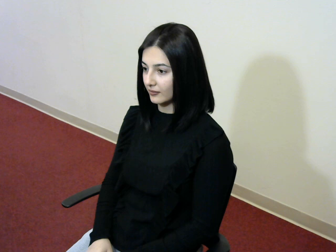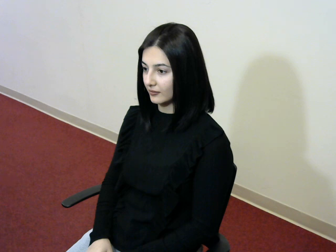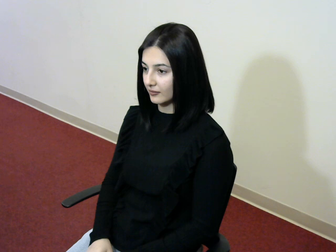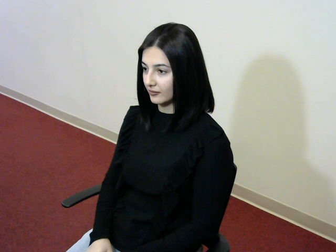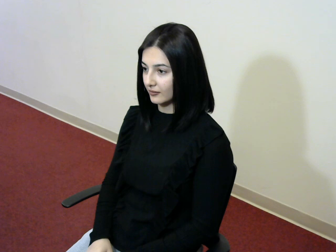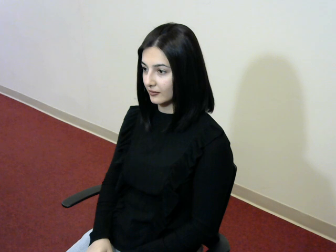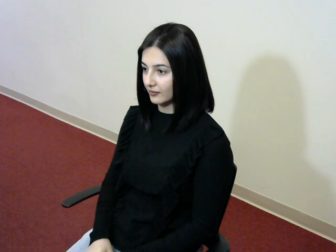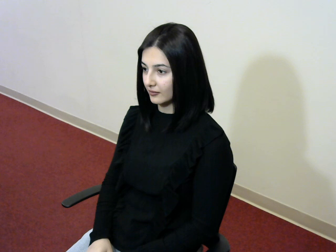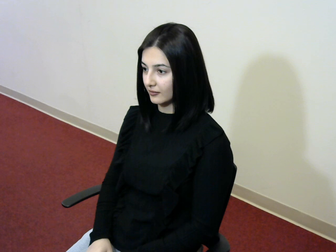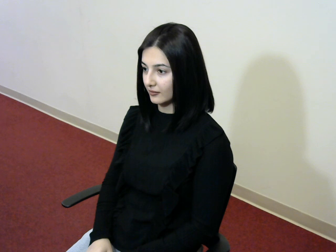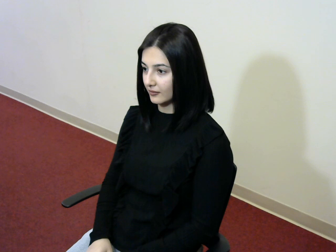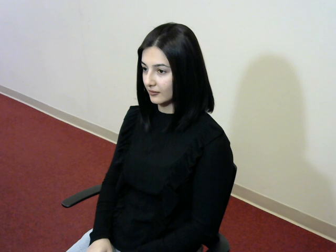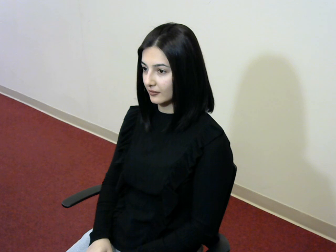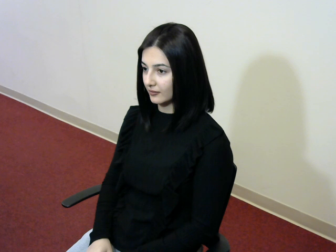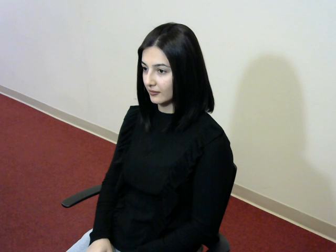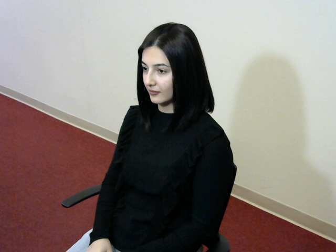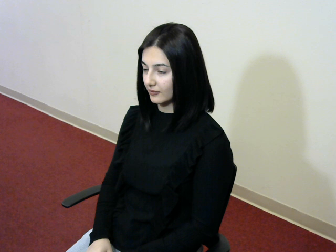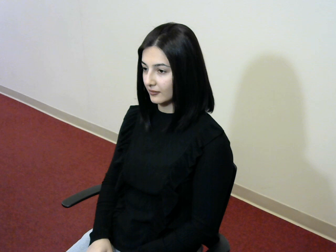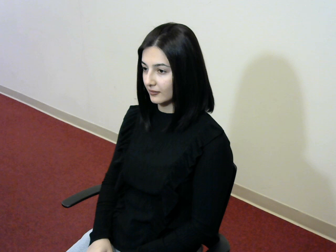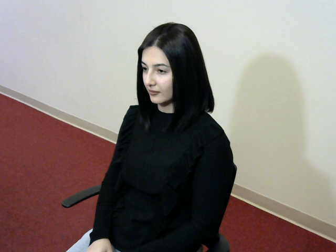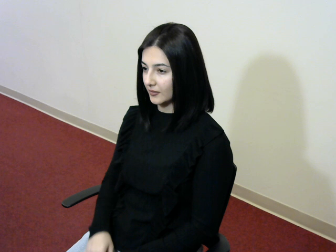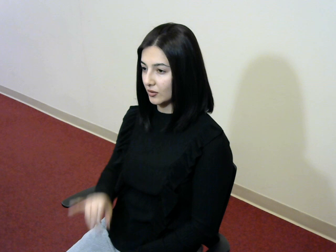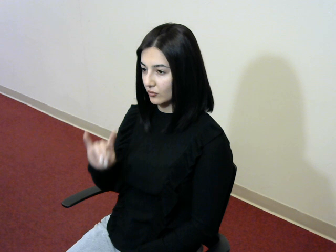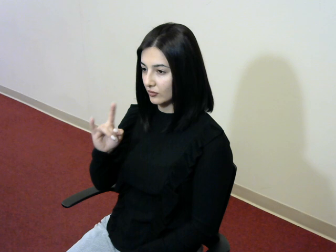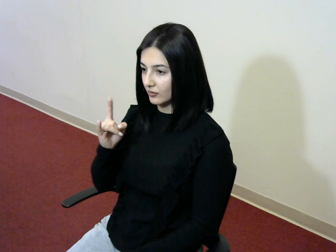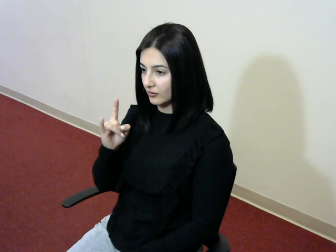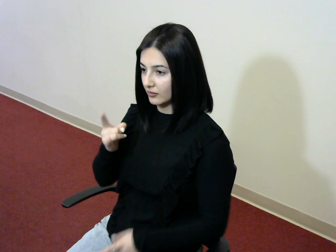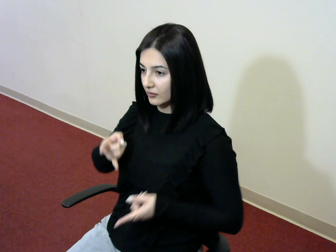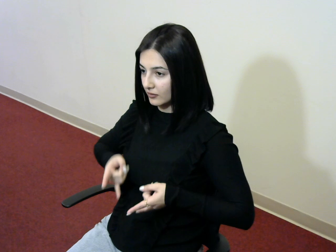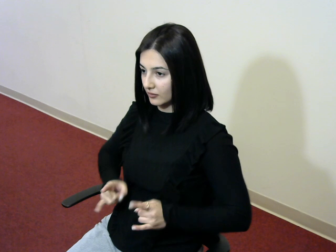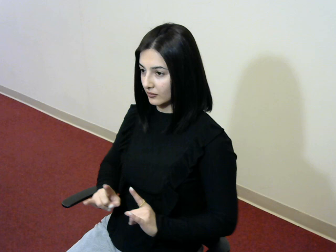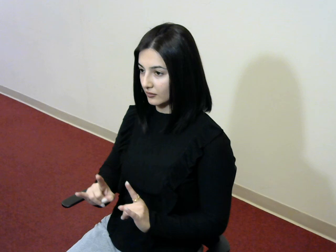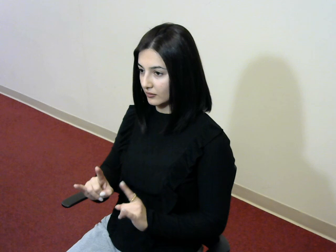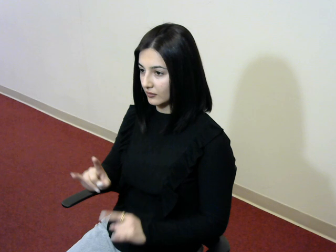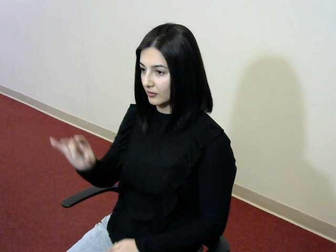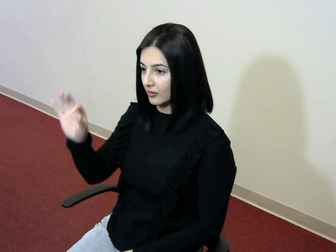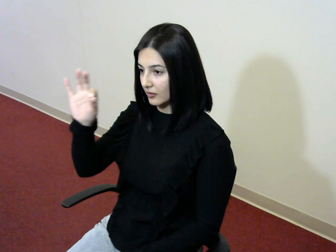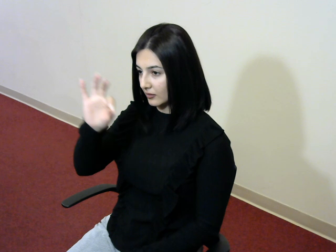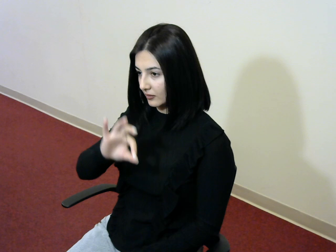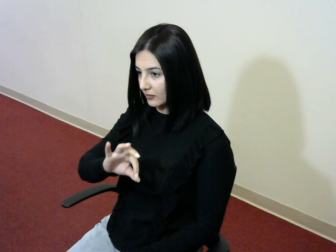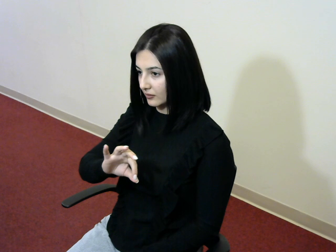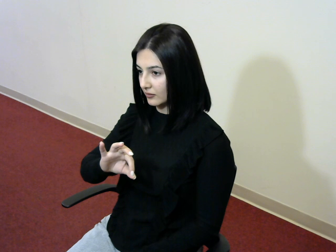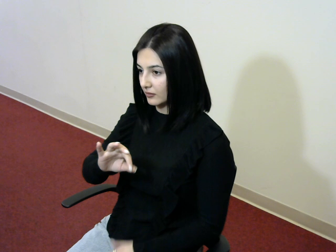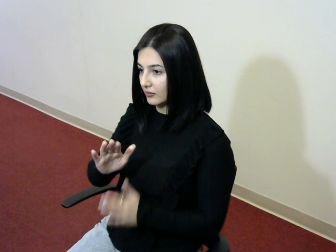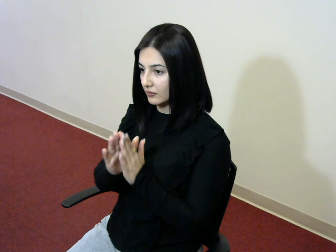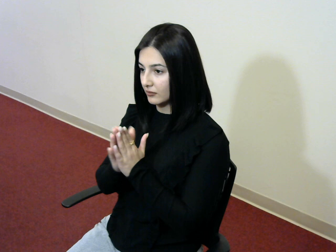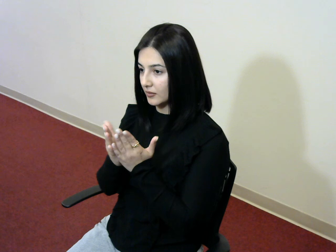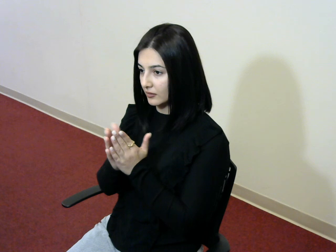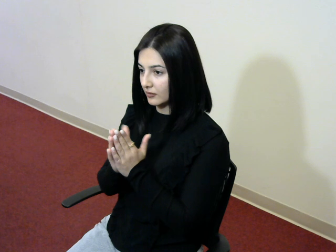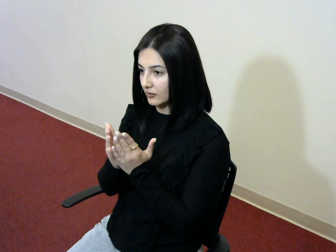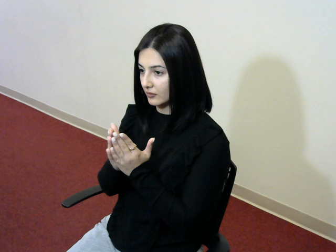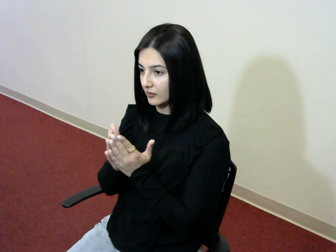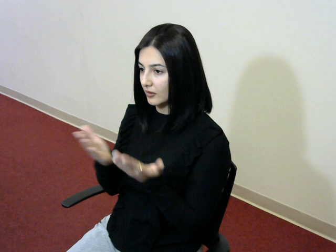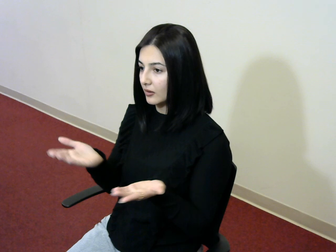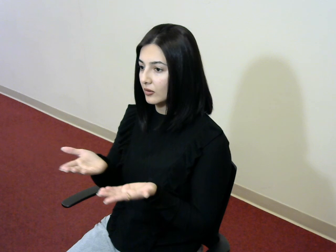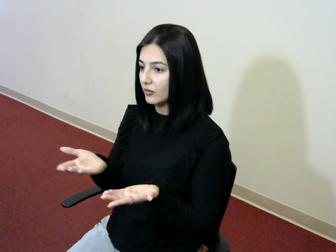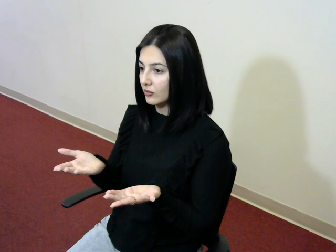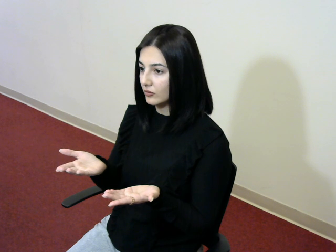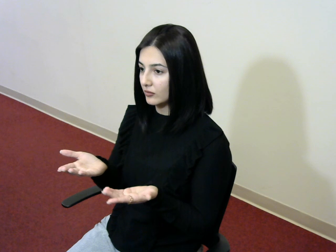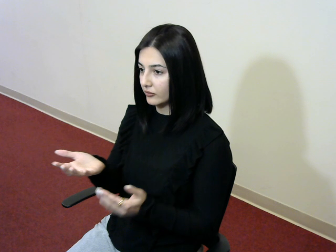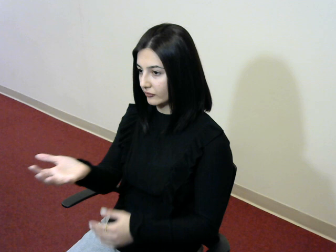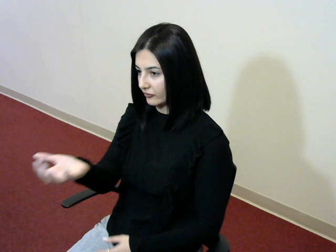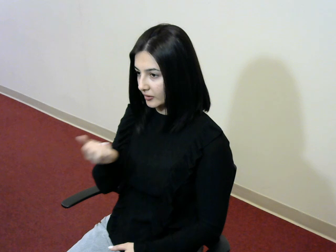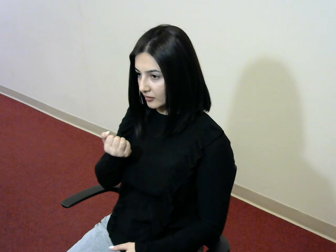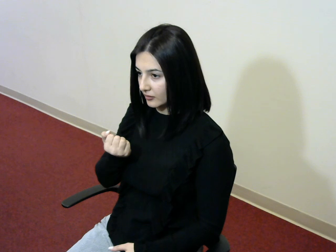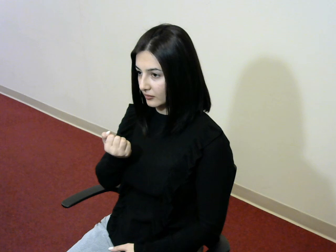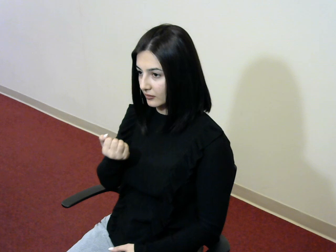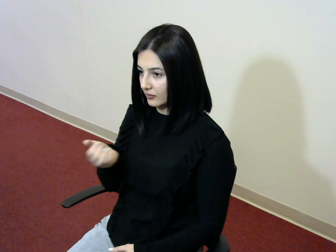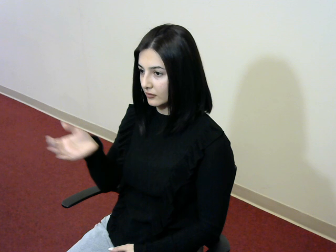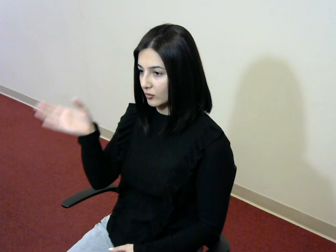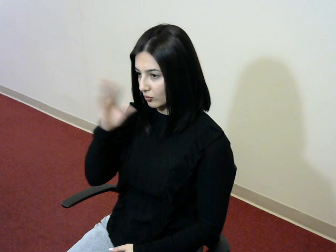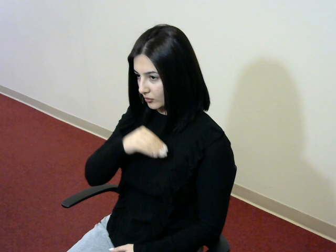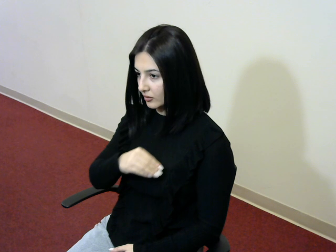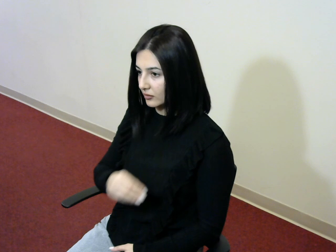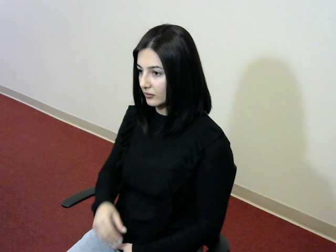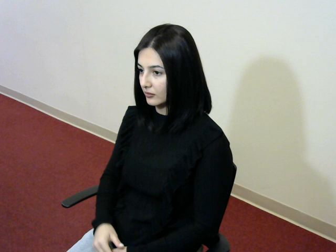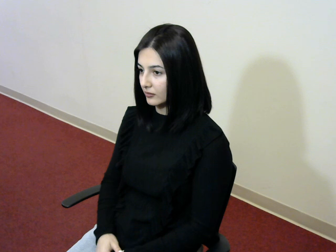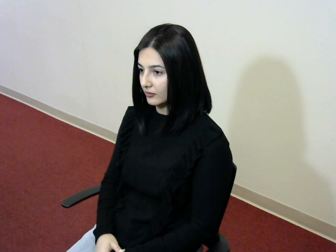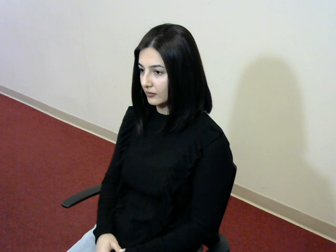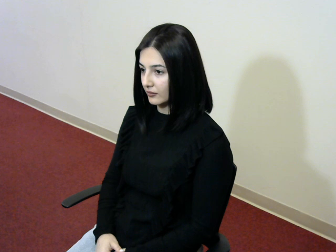Uşağın doğum haqqında şəhadətnaməsini hardan ala bilərəm?